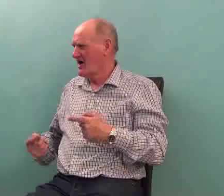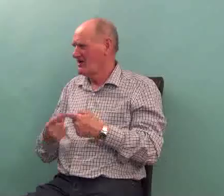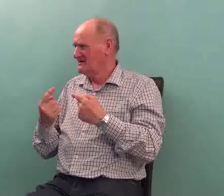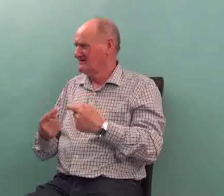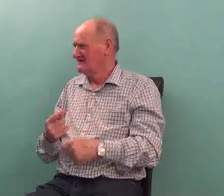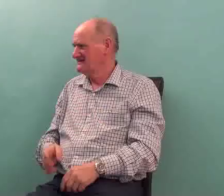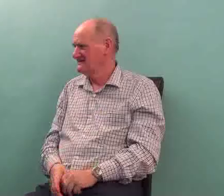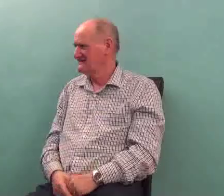W dupę.